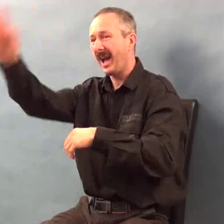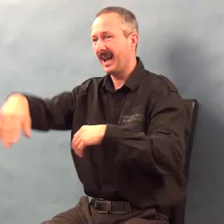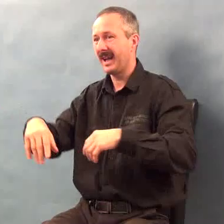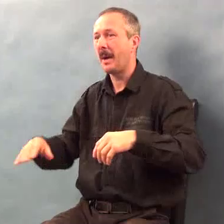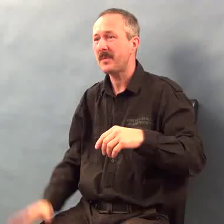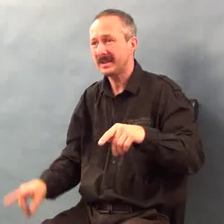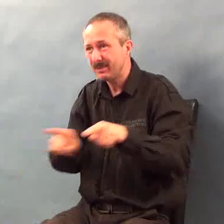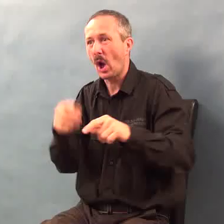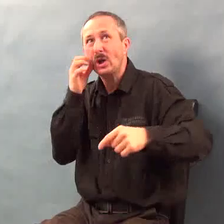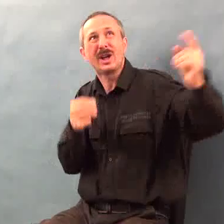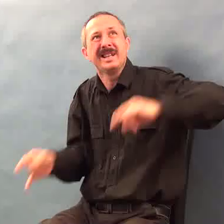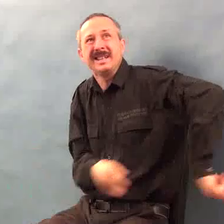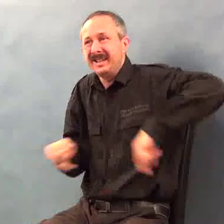Pies też biegał - uciekał przed osami.